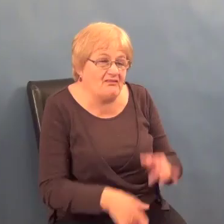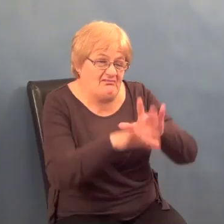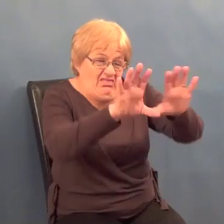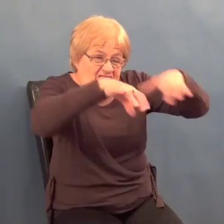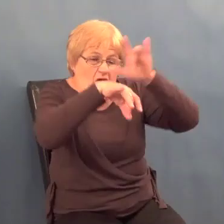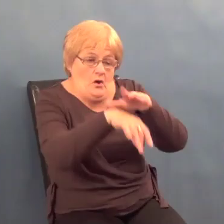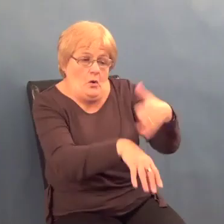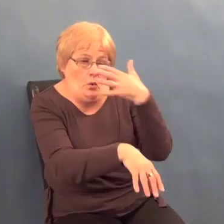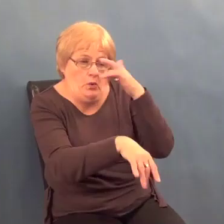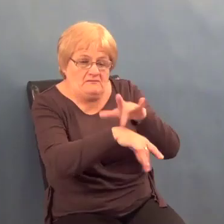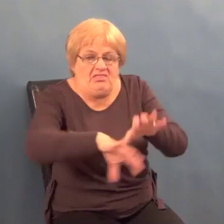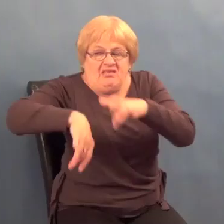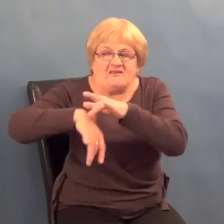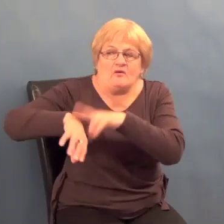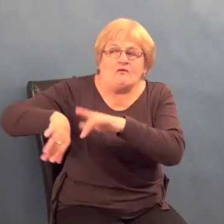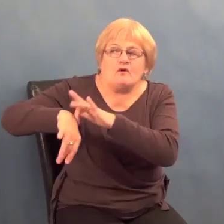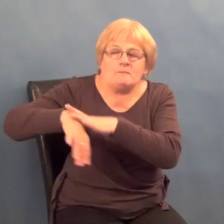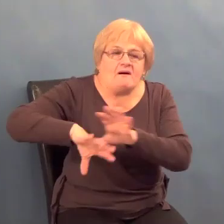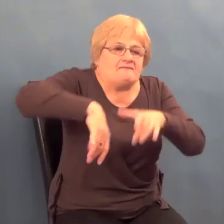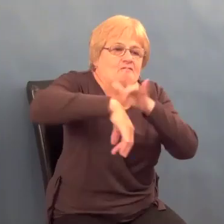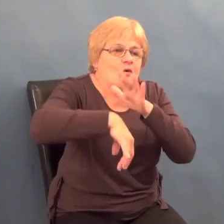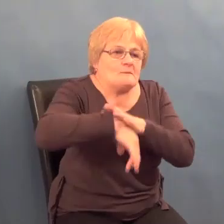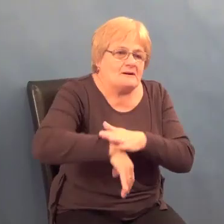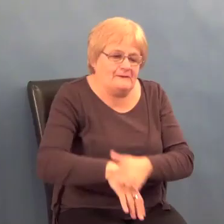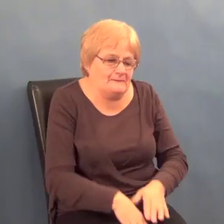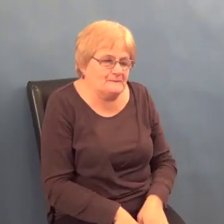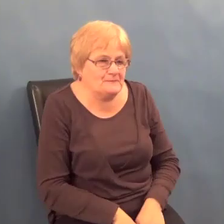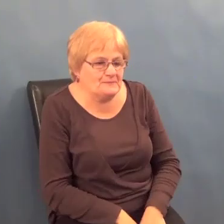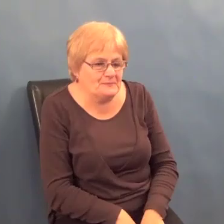Tyłek wystaje, dla zegara to już za wiele, tyłek wystaje i ma go w dupie!